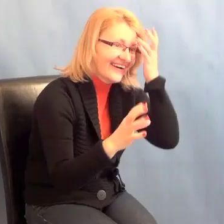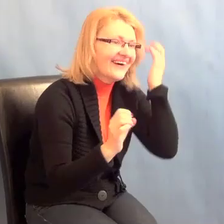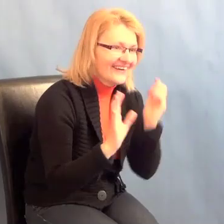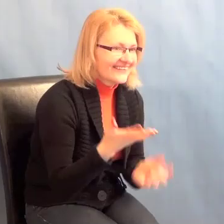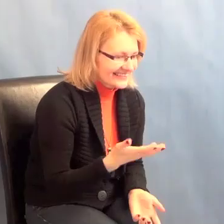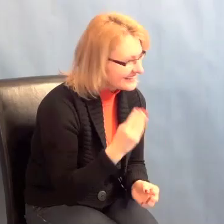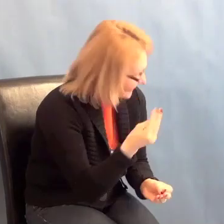Tak, to to.